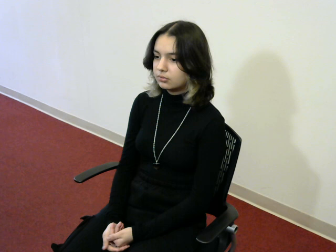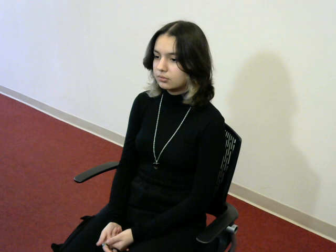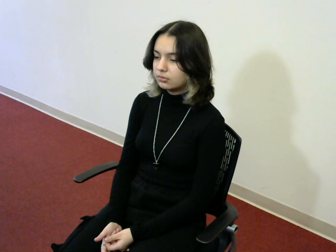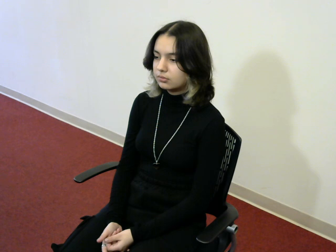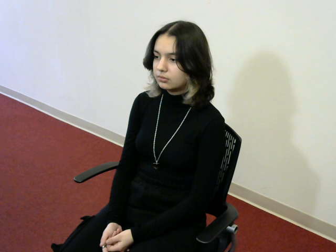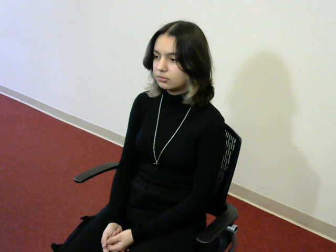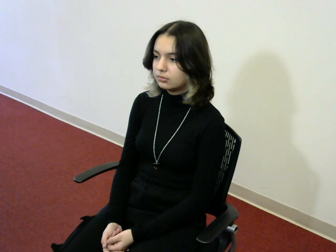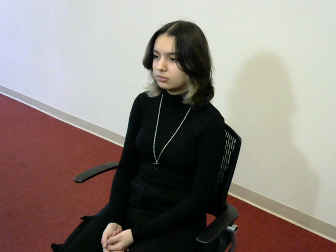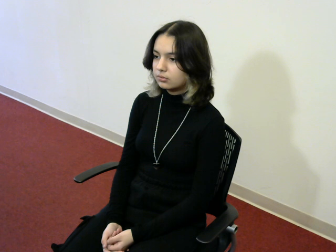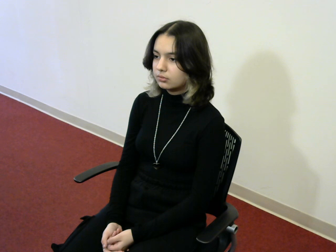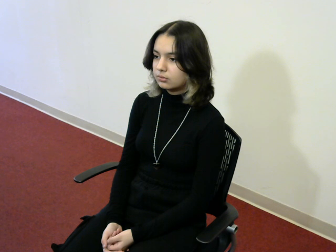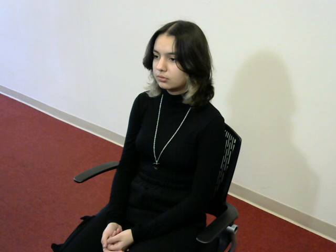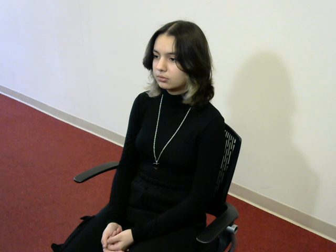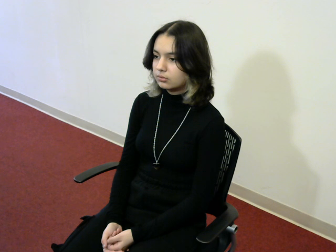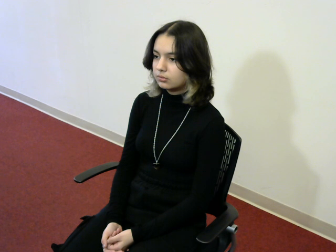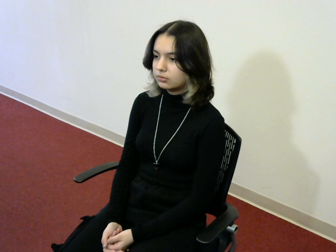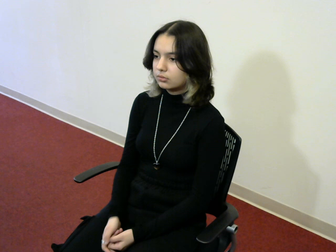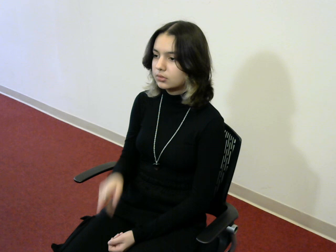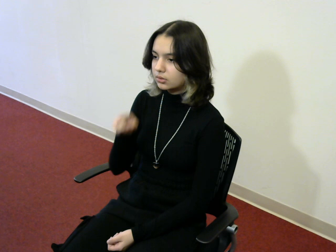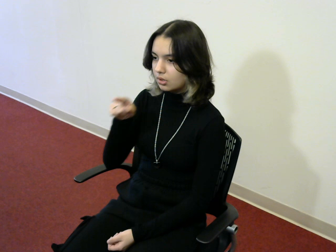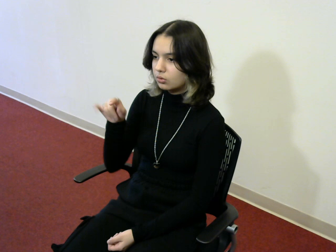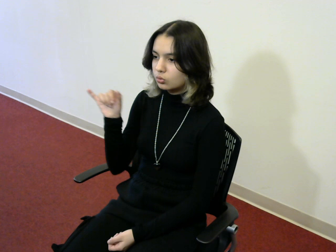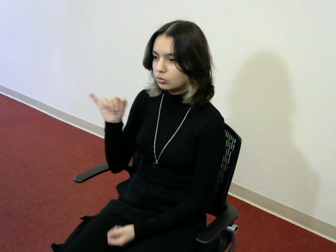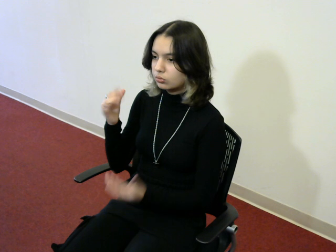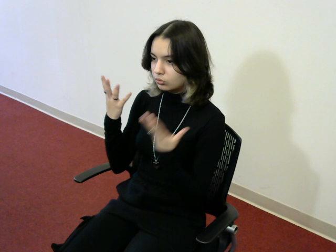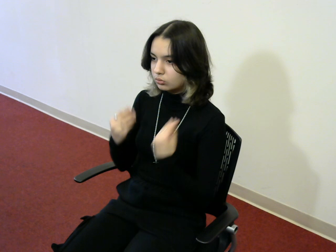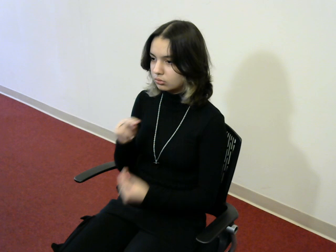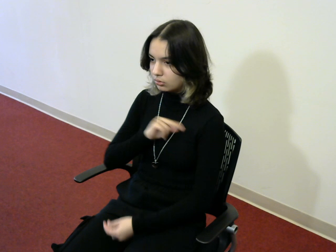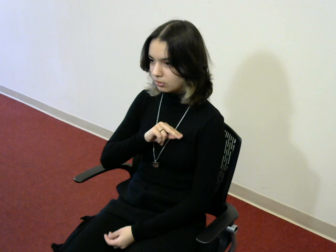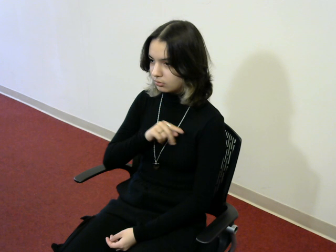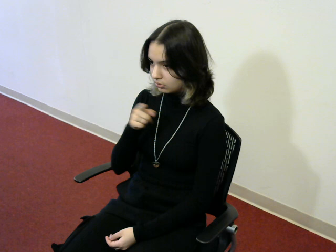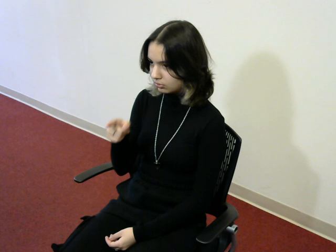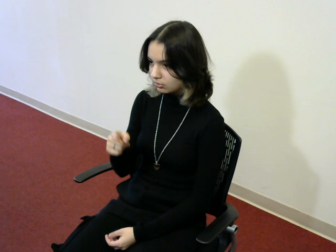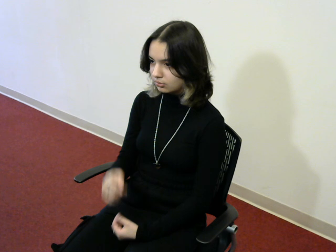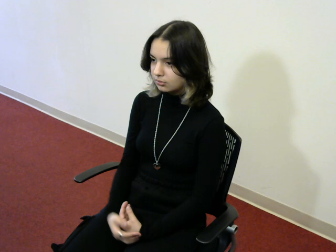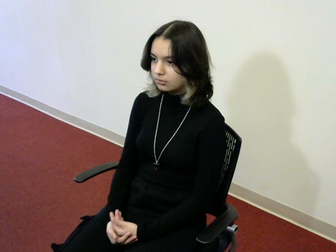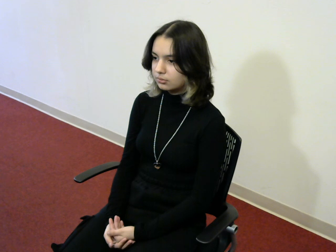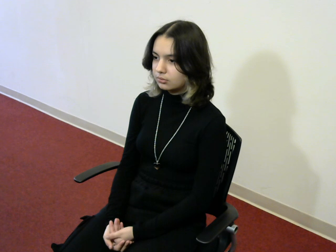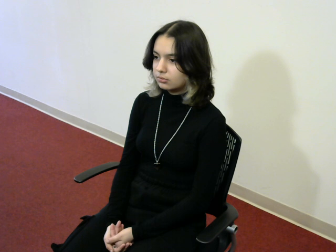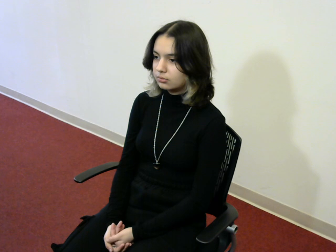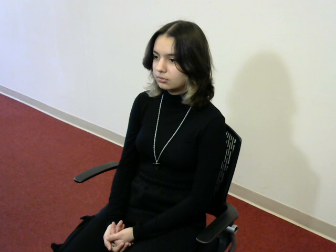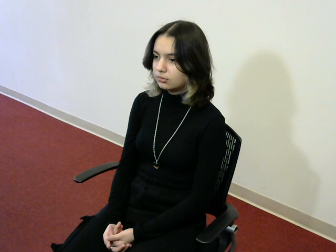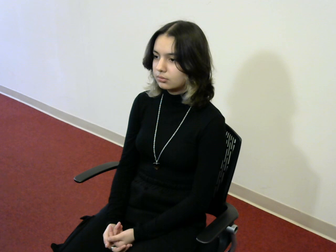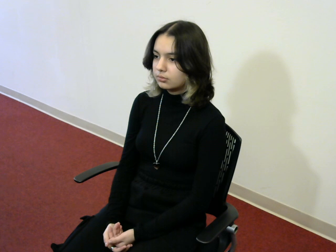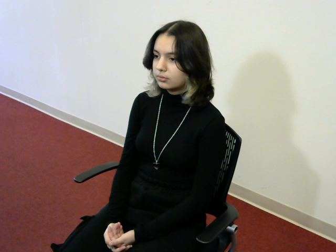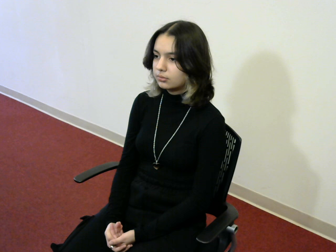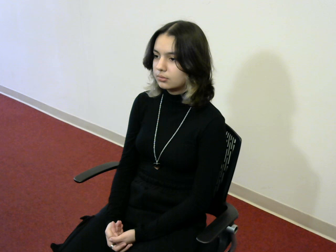Sən şənbə günü işləyirsən?